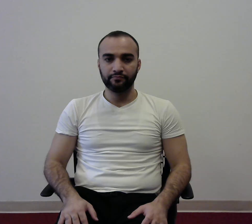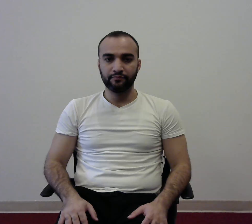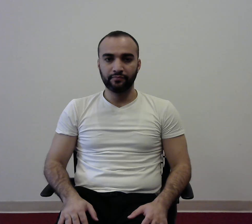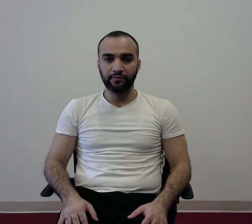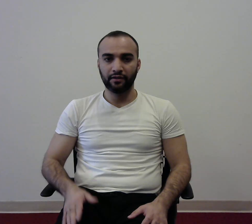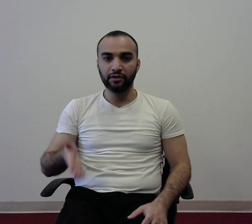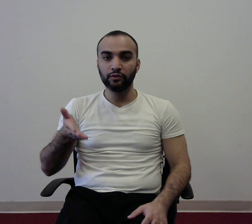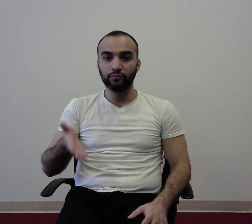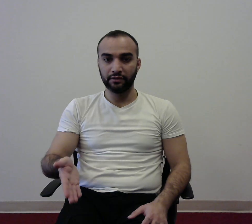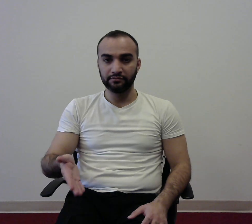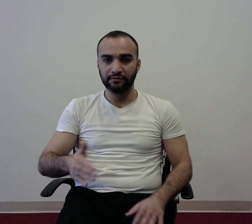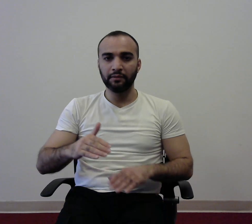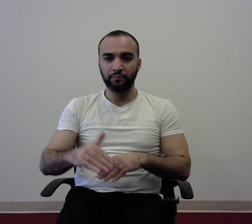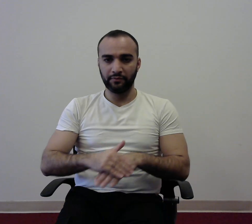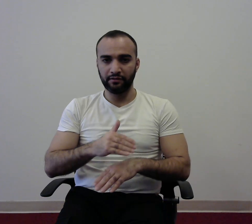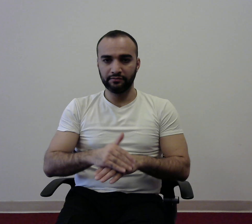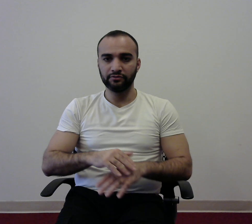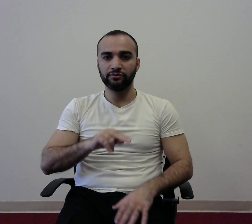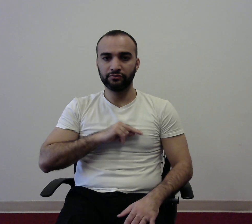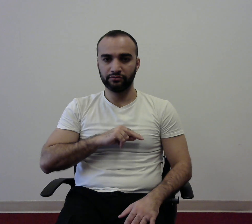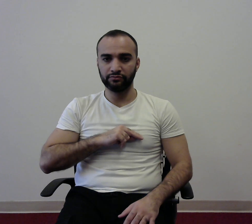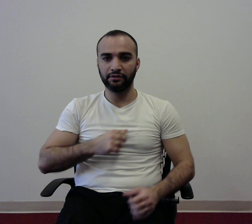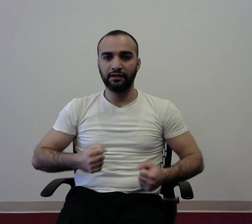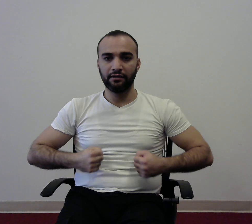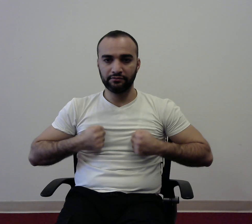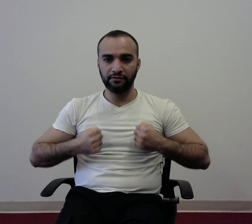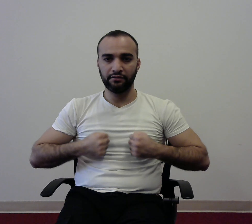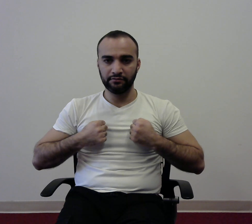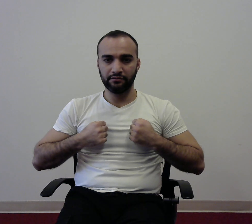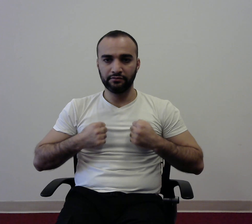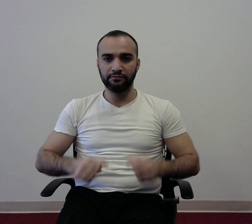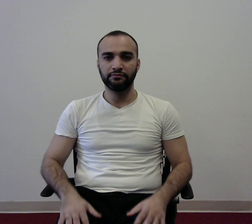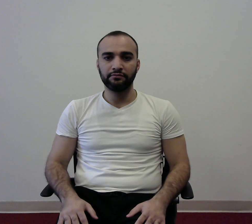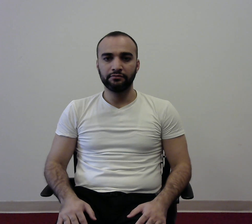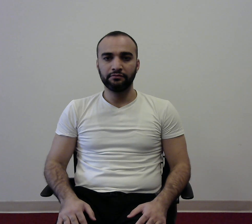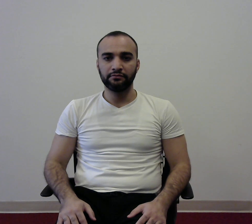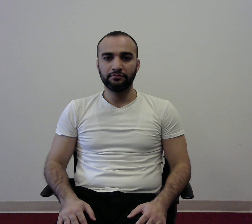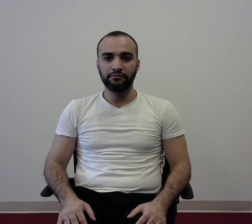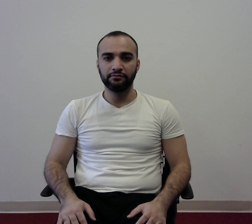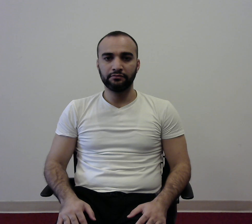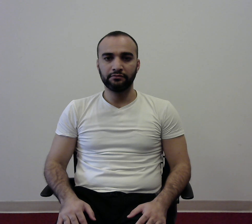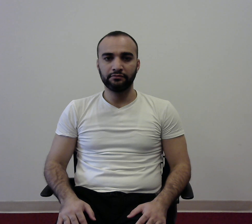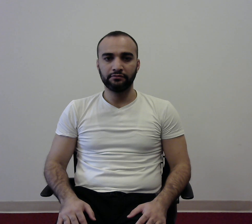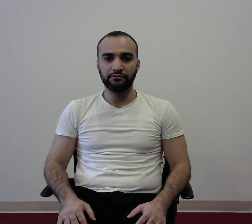Burda mehriban işçilər çalışır